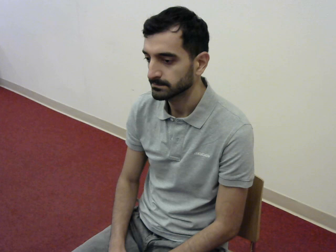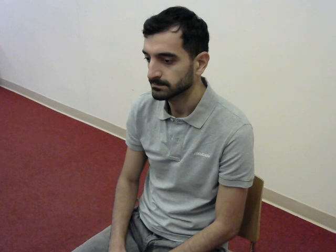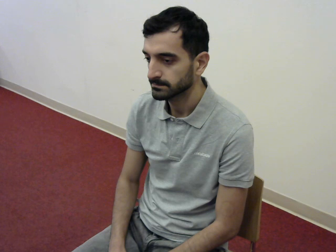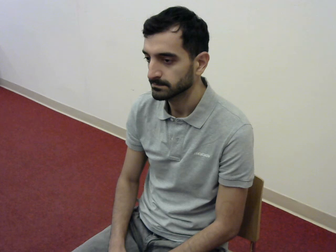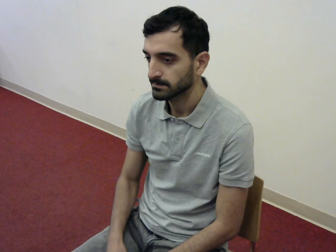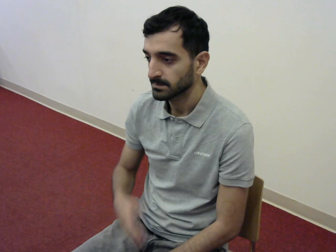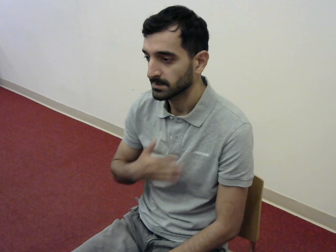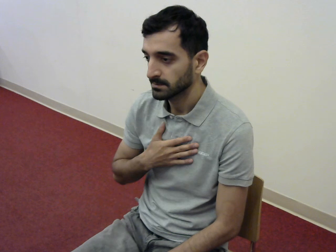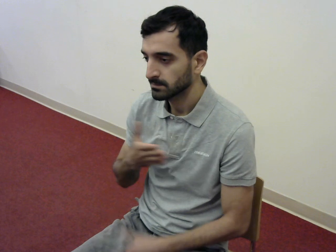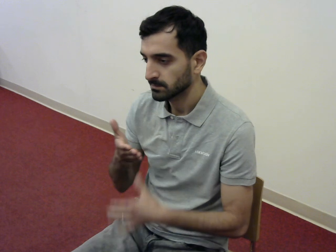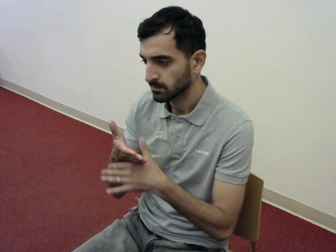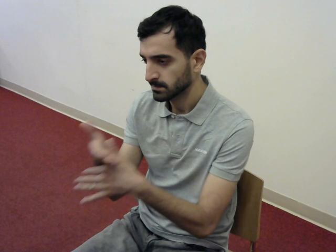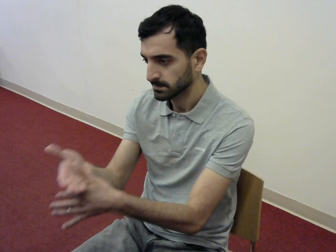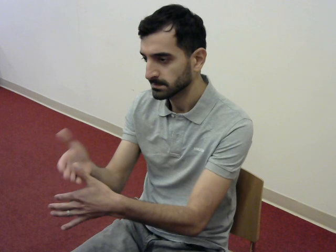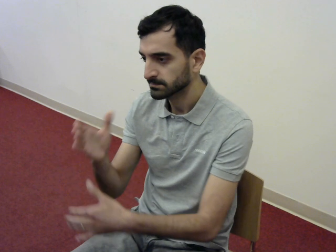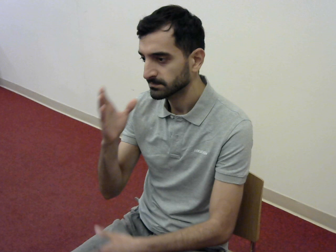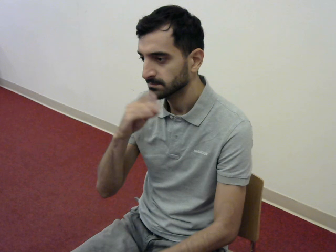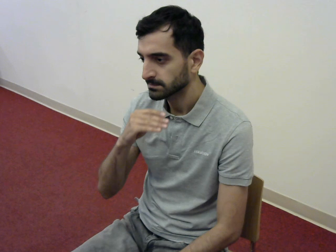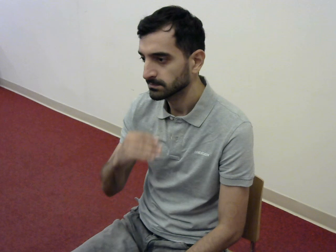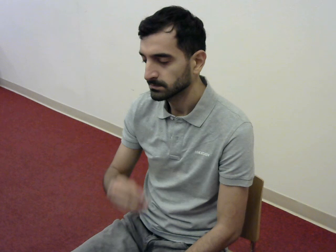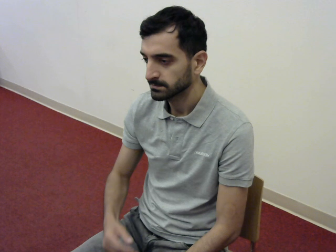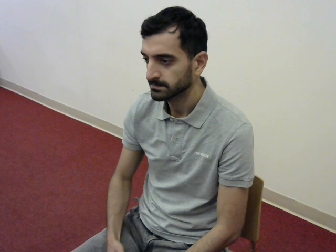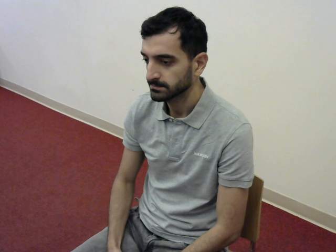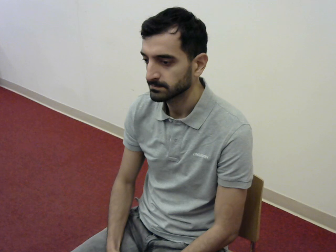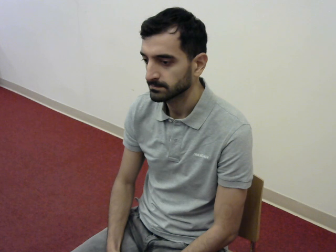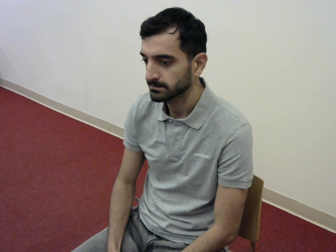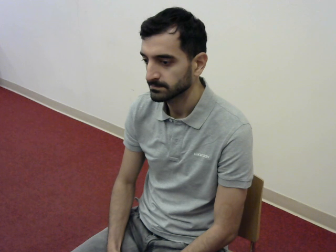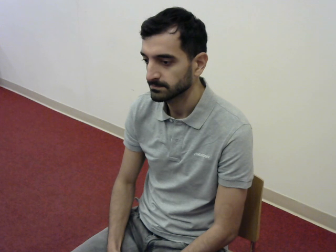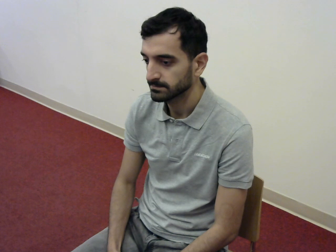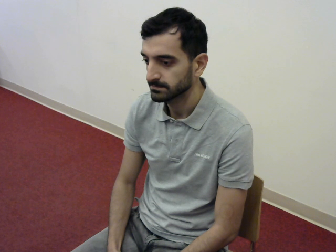Mənə kömək edə bilərsinizmi?